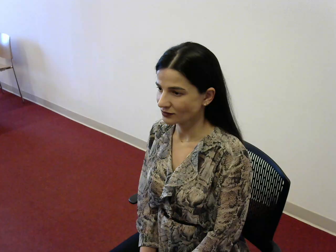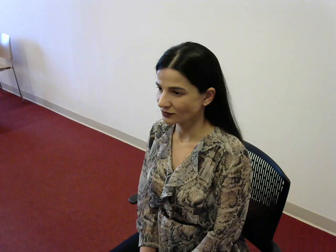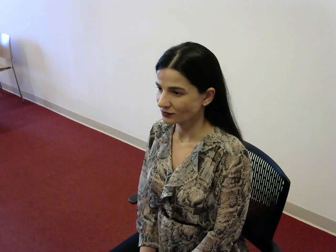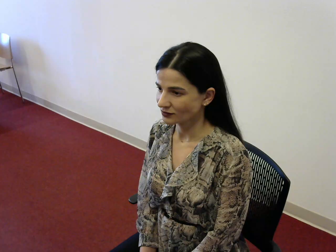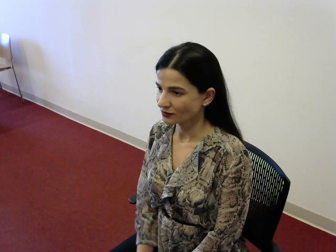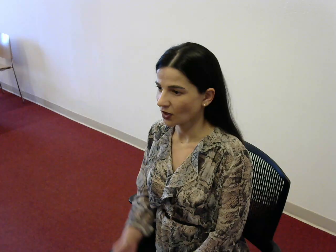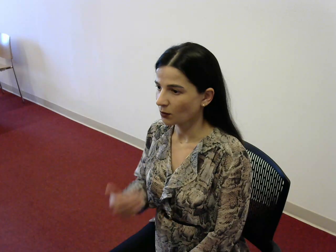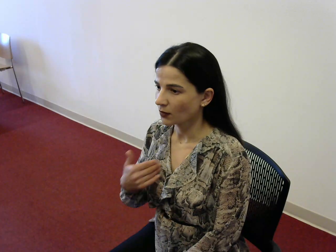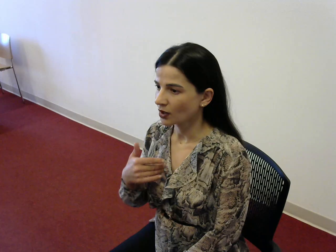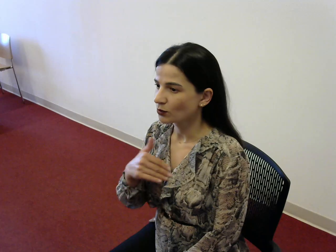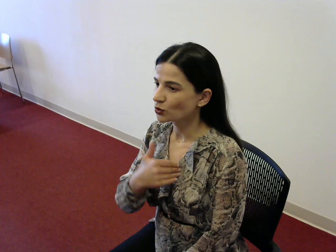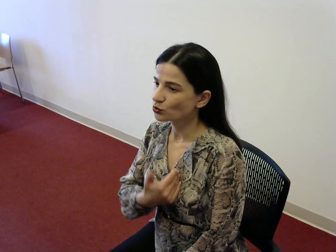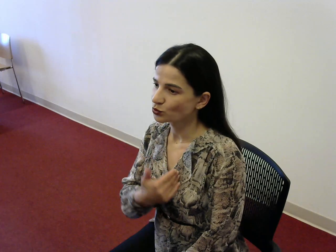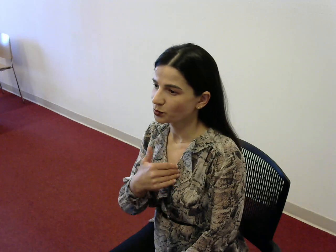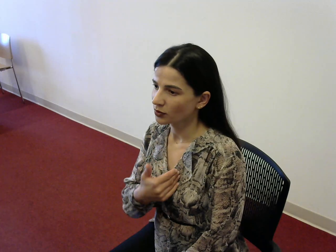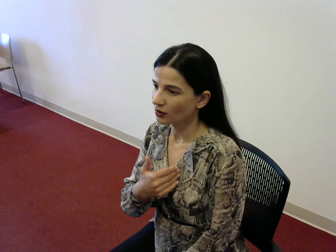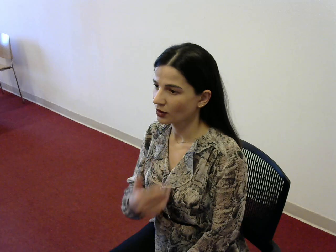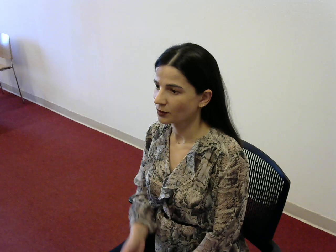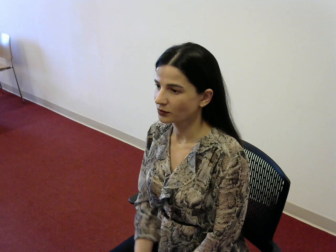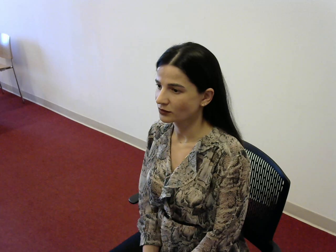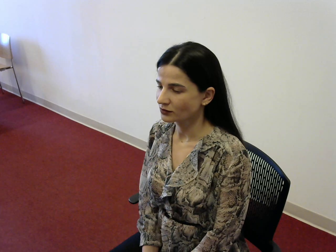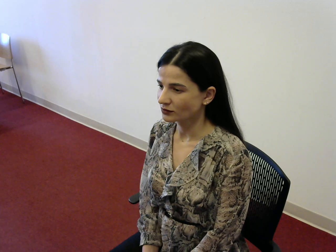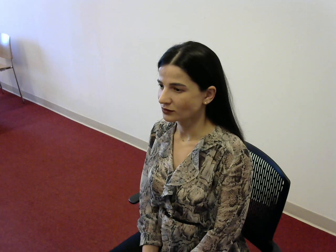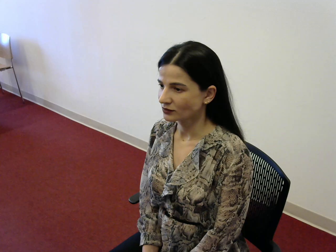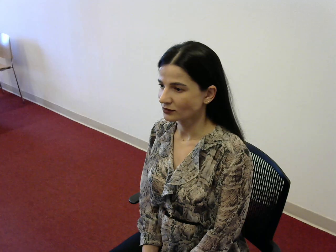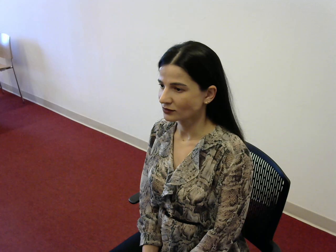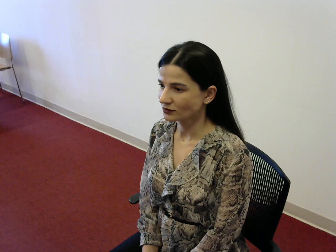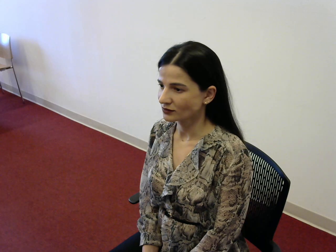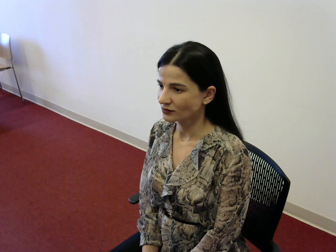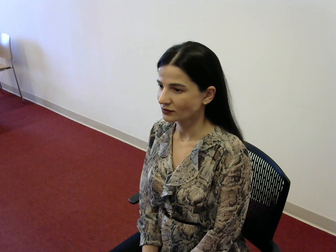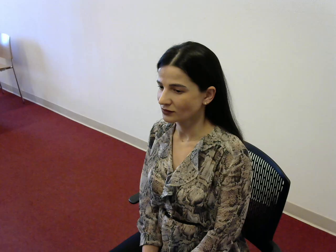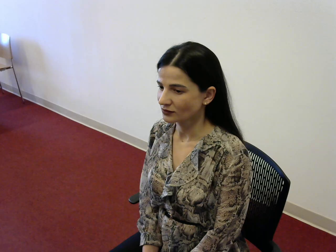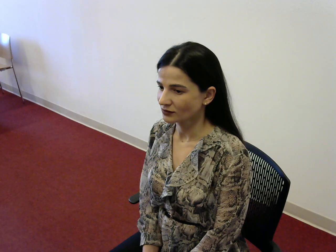Mən subayam